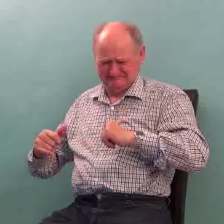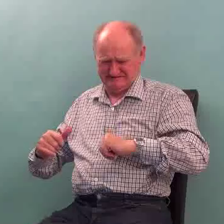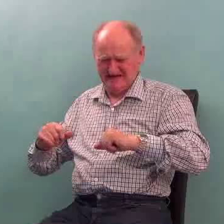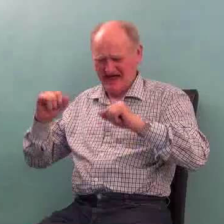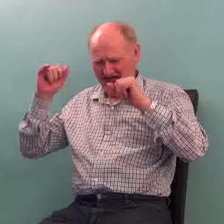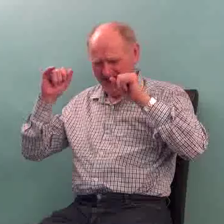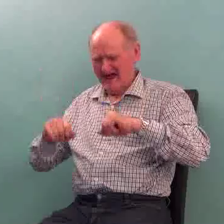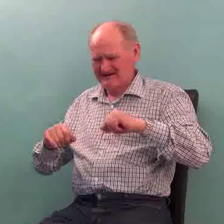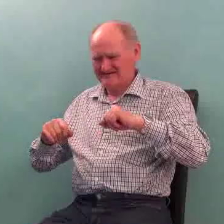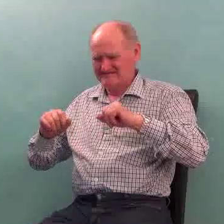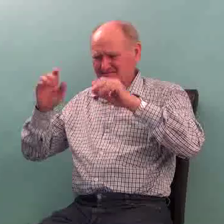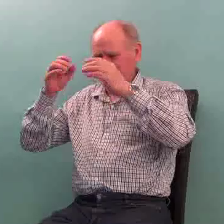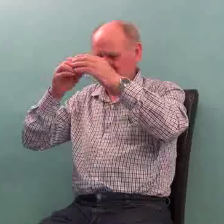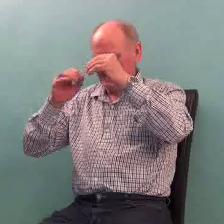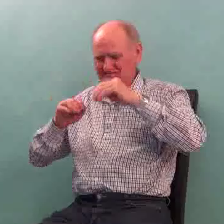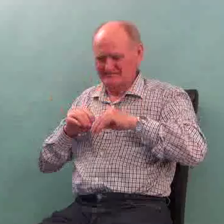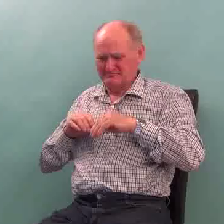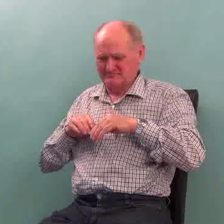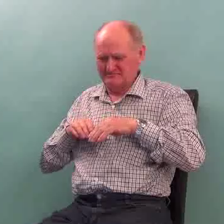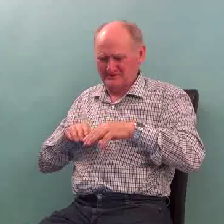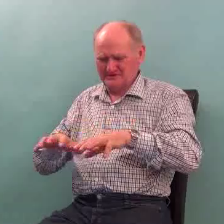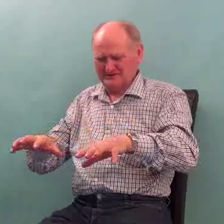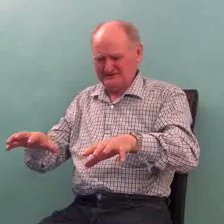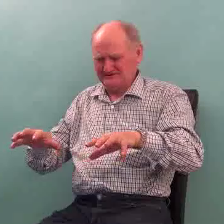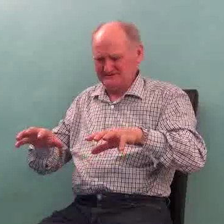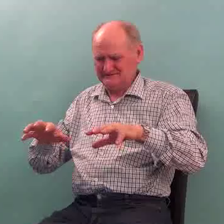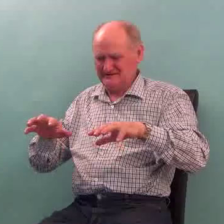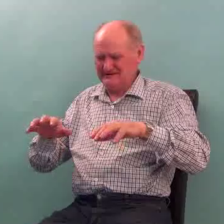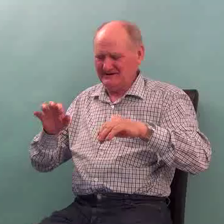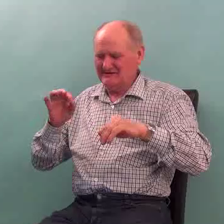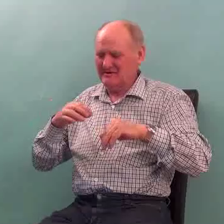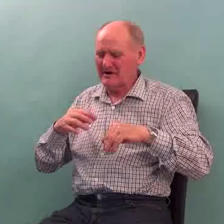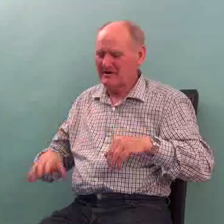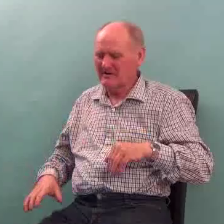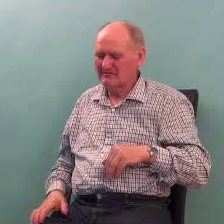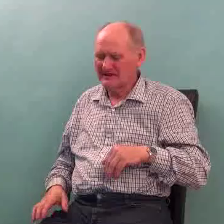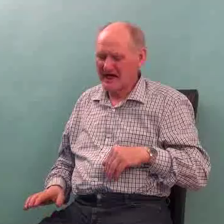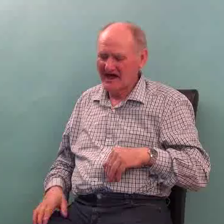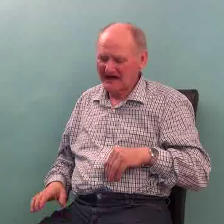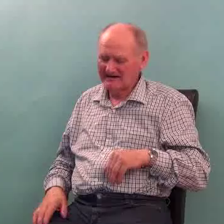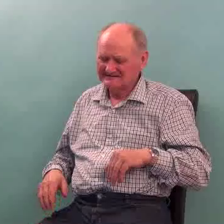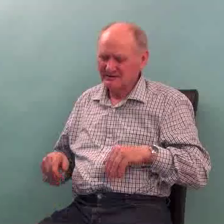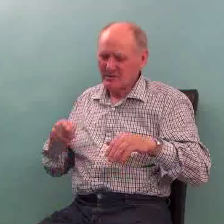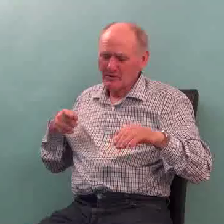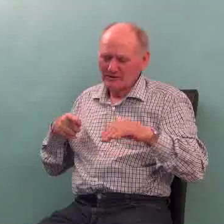Ul spadł, a pszczoły całym rojem poleciały za psem. Pies ucieka.